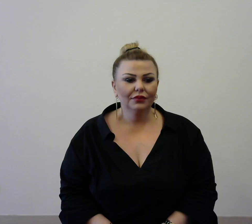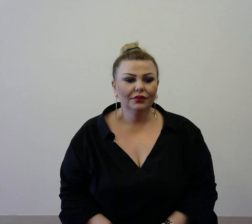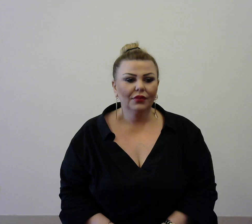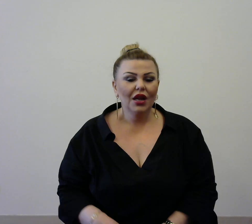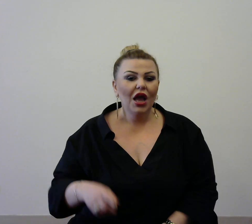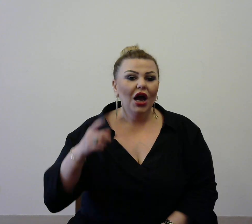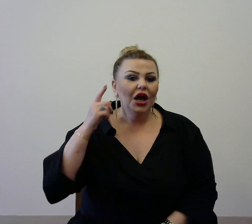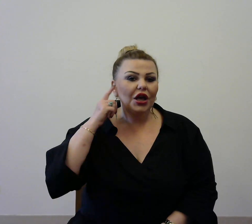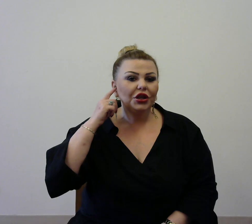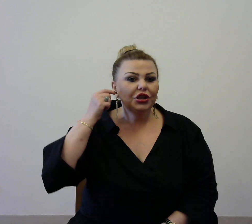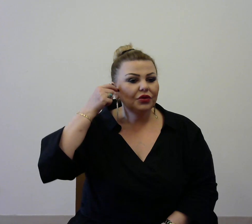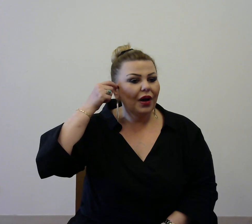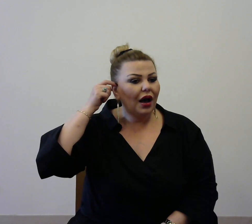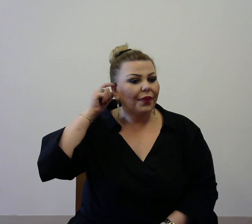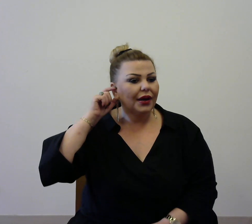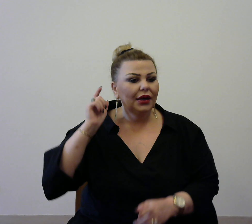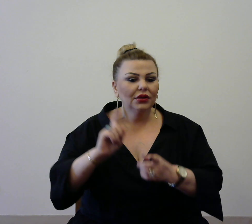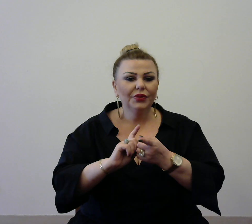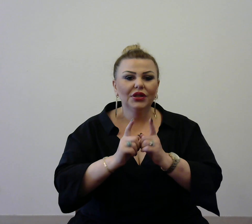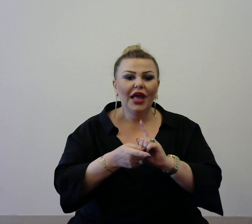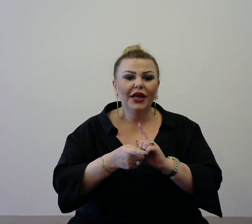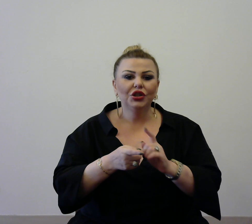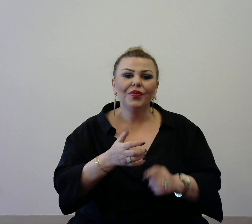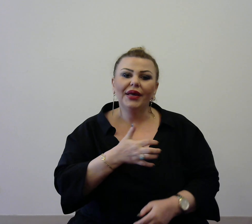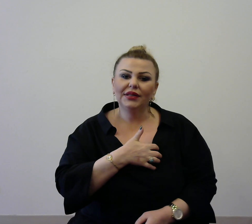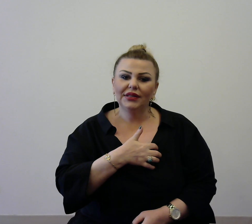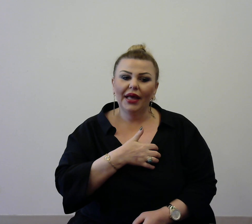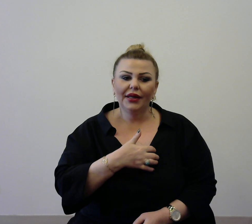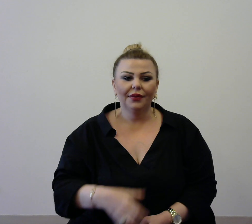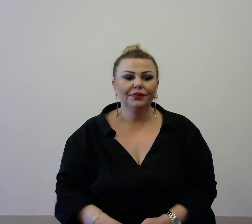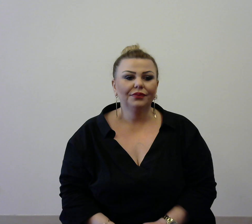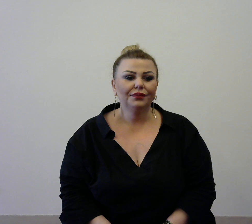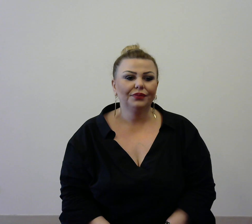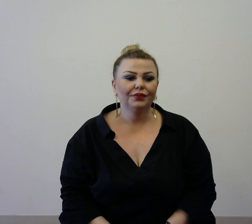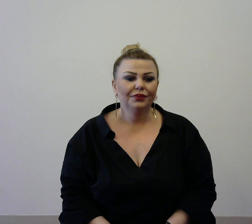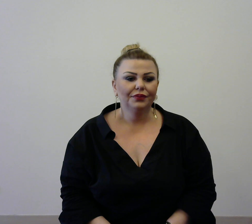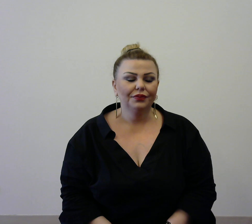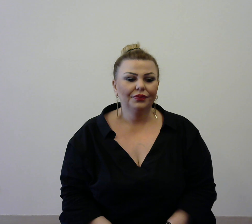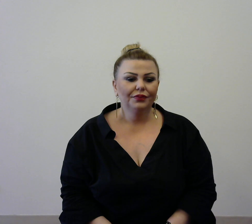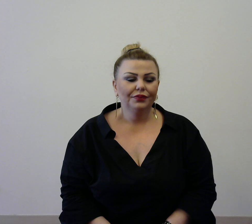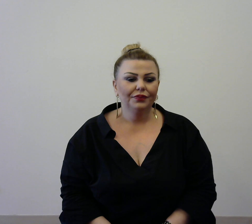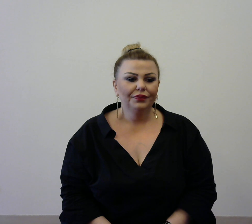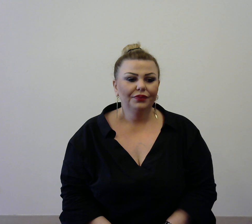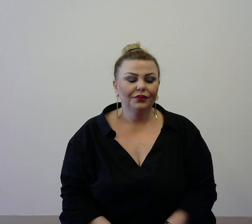Eşitmə aparatını dəyişmək istəyirəm